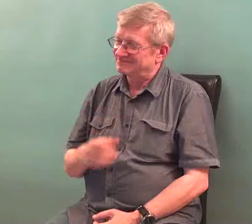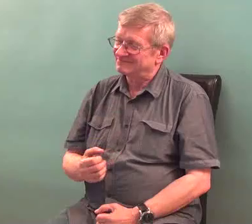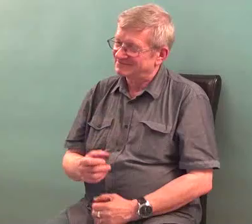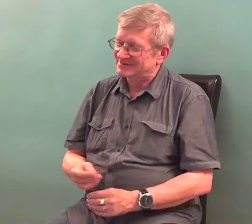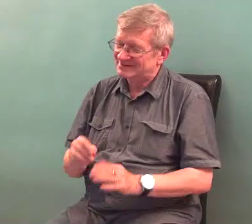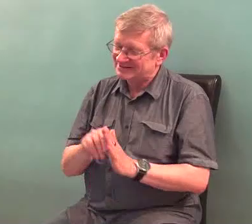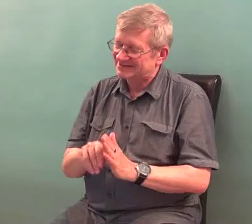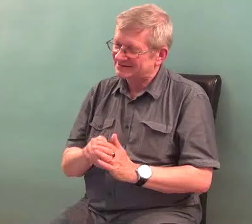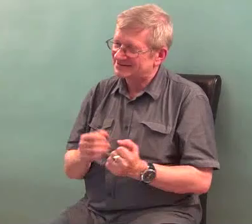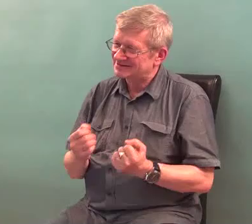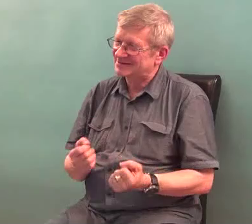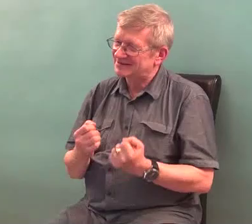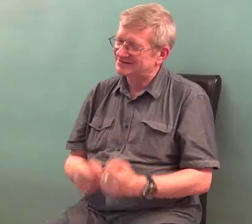Ciężko jest uzbierać pieniądze.